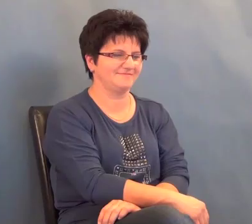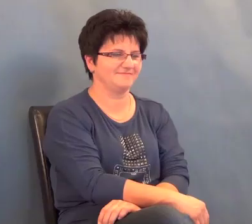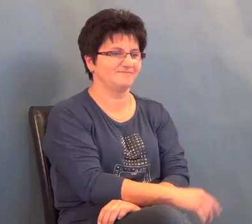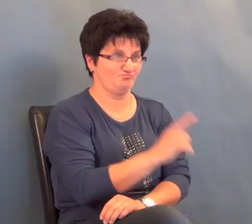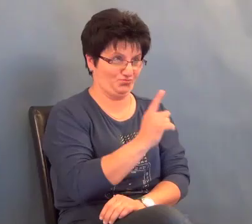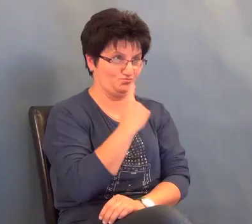Muszę powiedzieć?